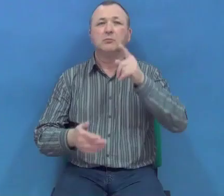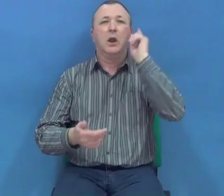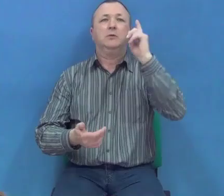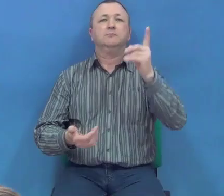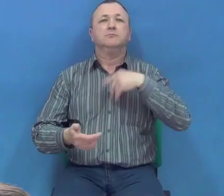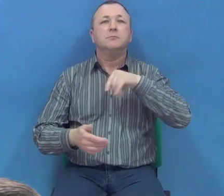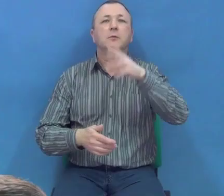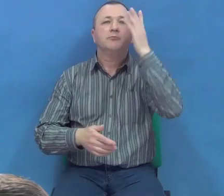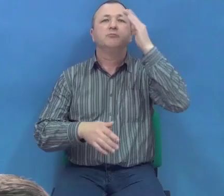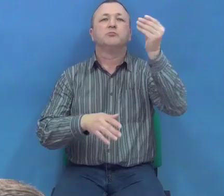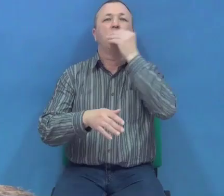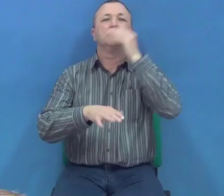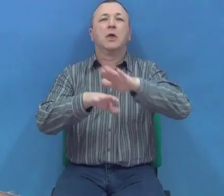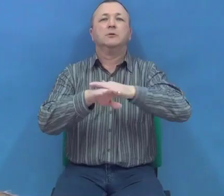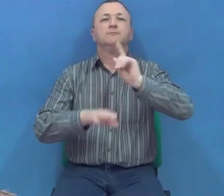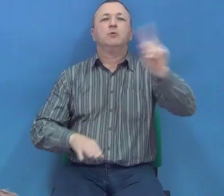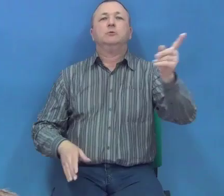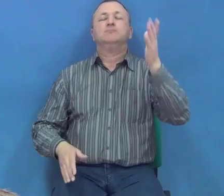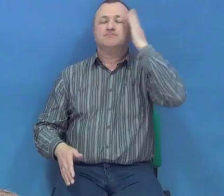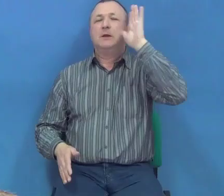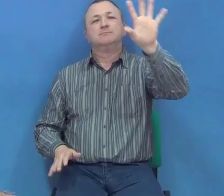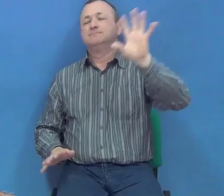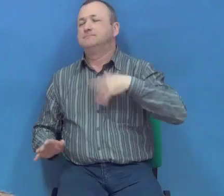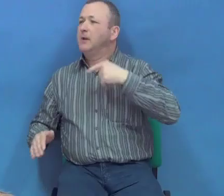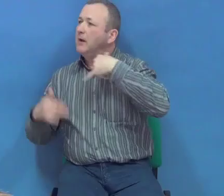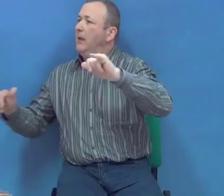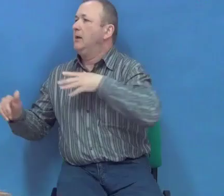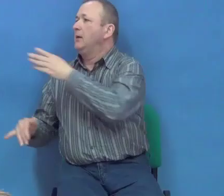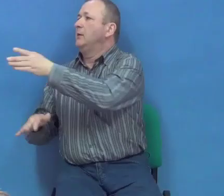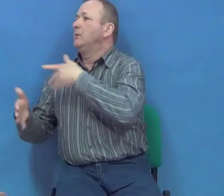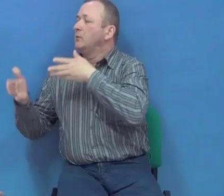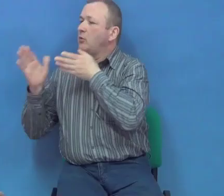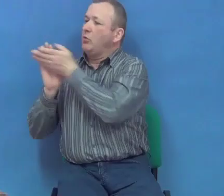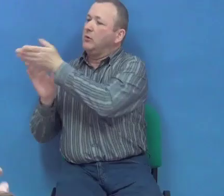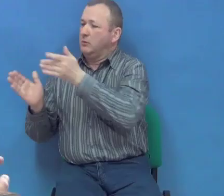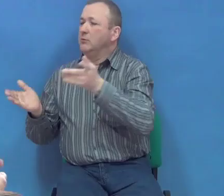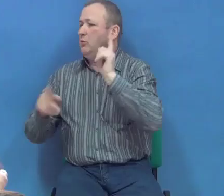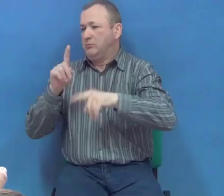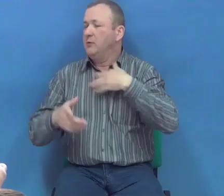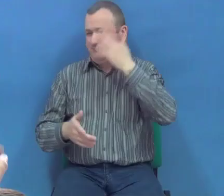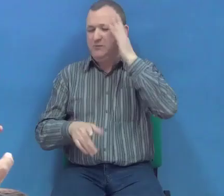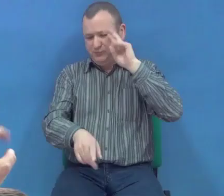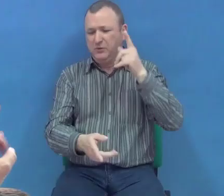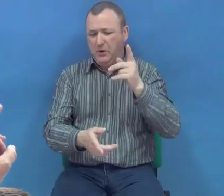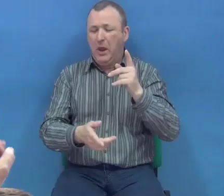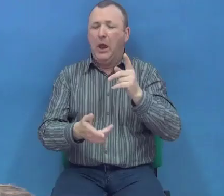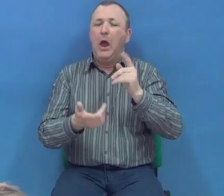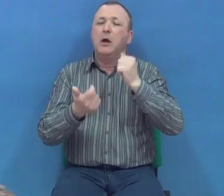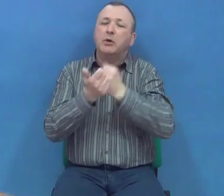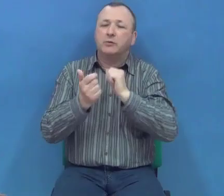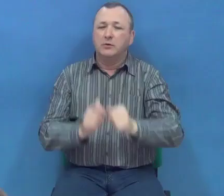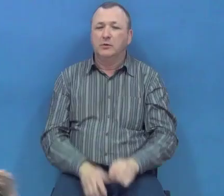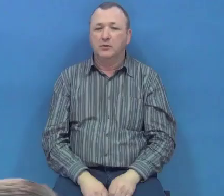Jest zakaz, ponieważ to jest plaża dla naturystów, więc muszę iść w inną stronę, bo to nie dla mnie. To jest normalne, rozpoznałem to.